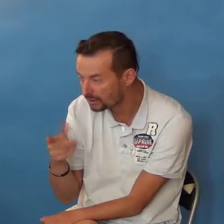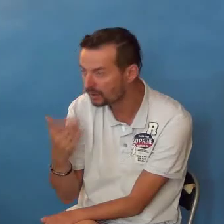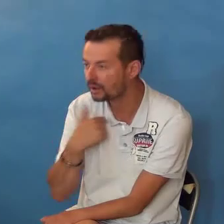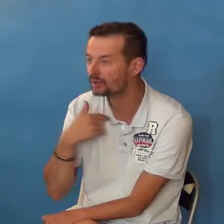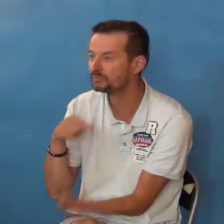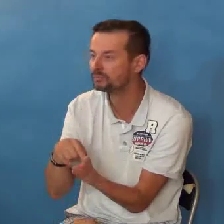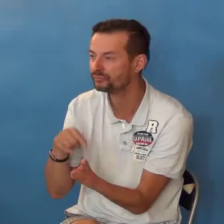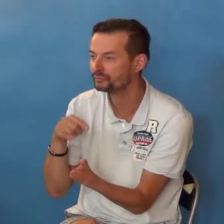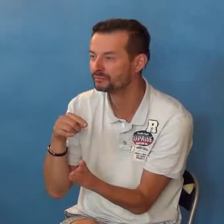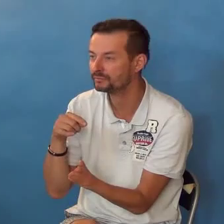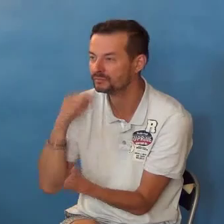A ja akurat...